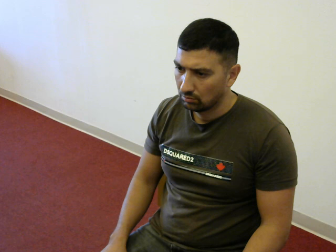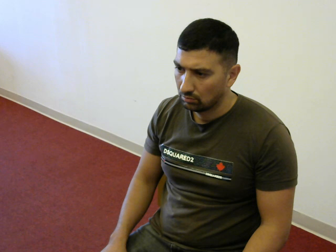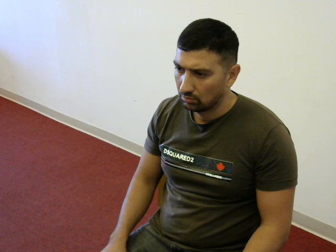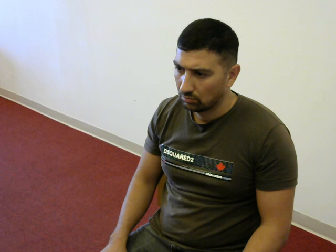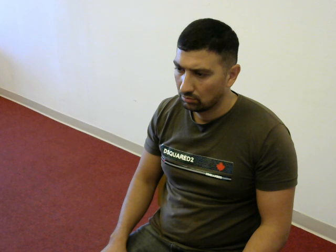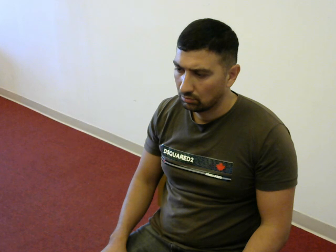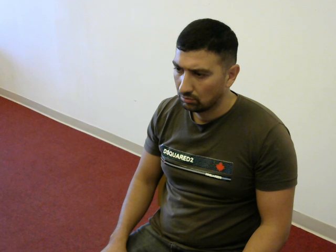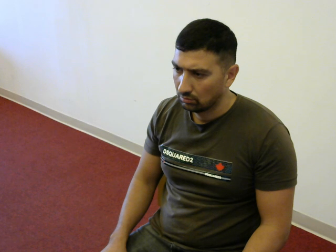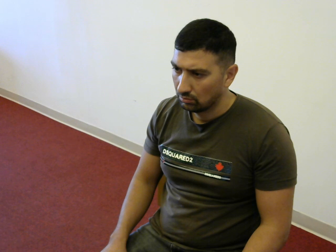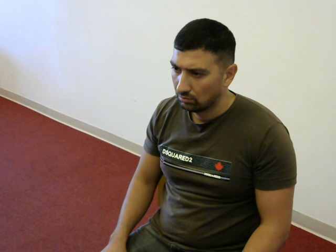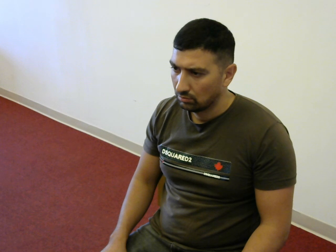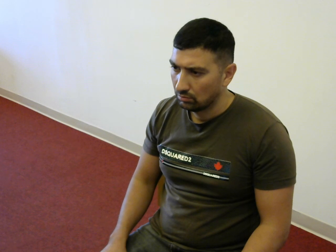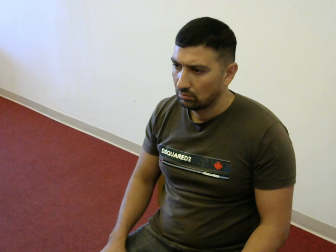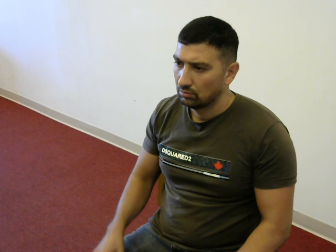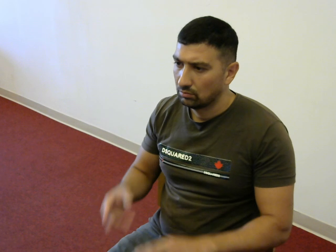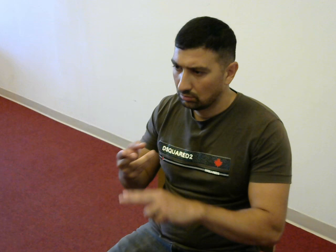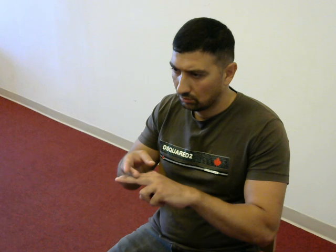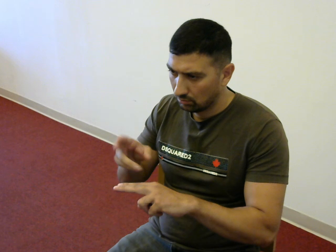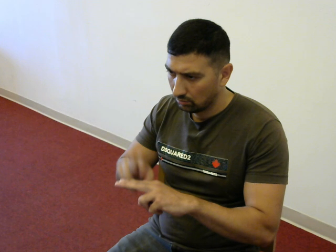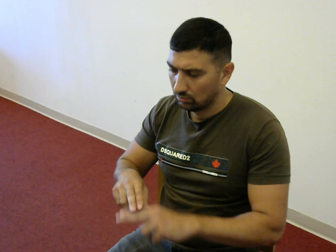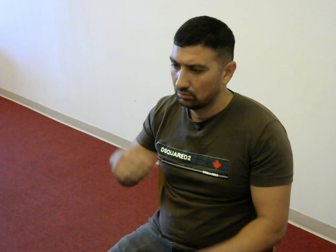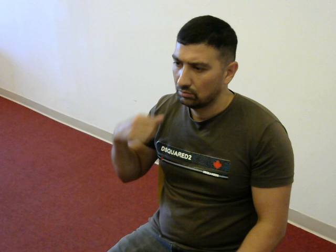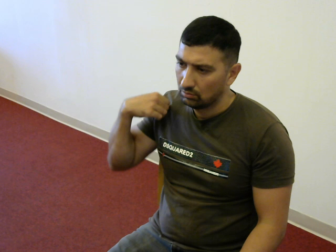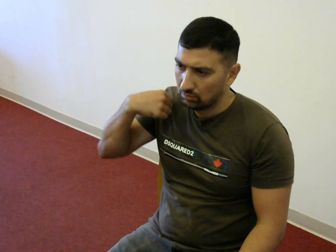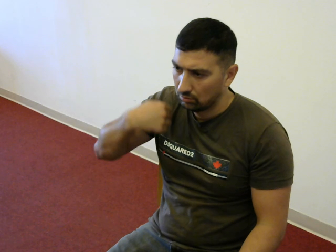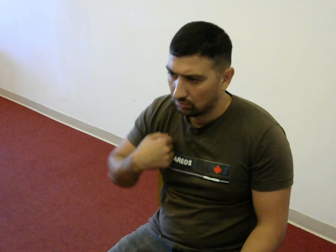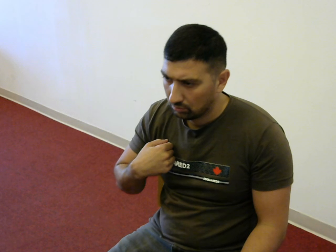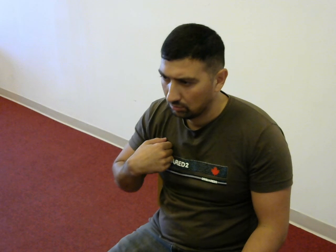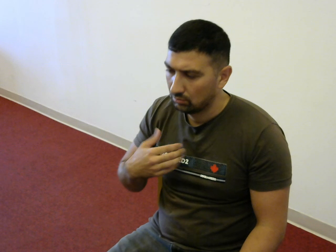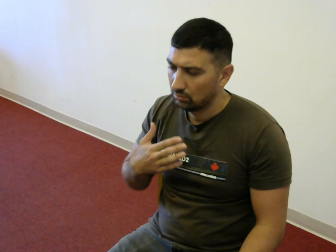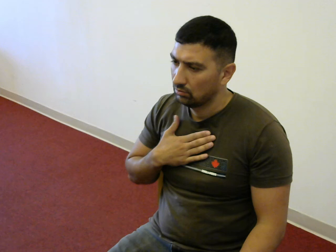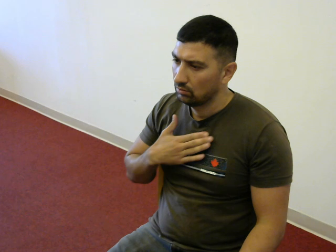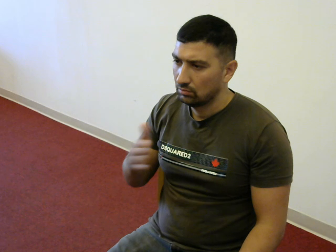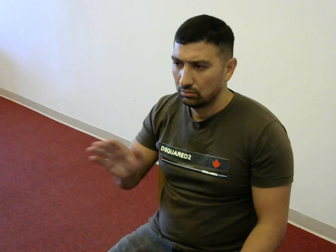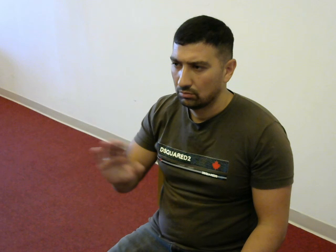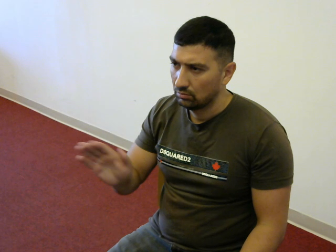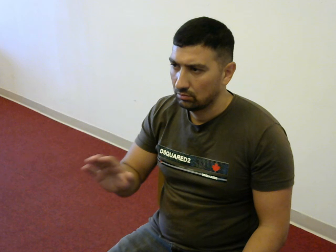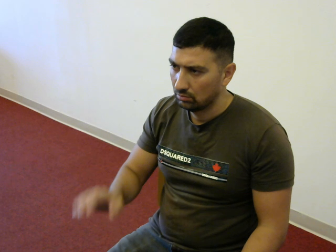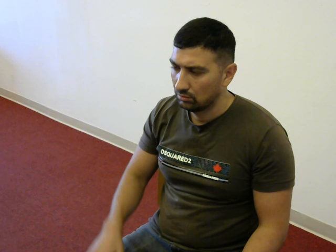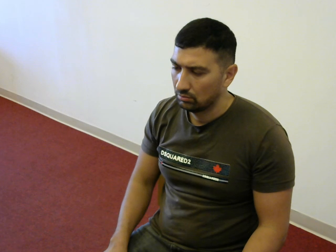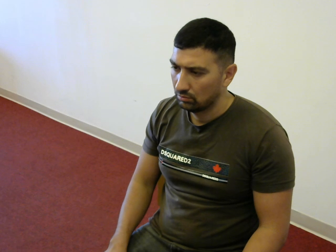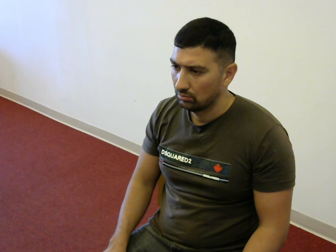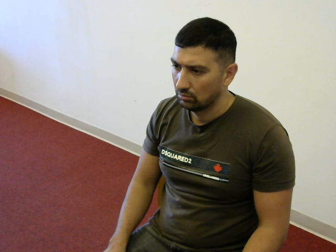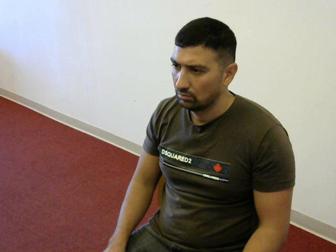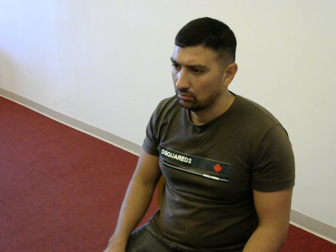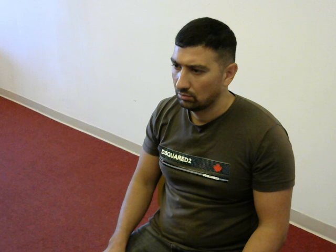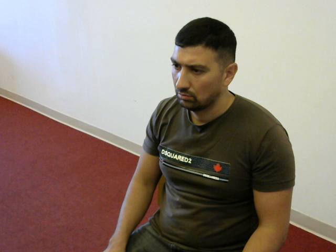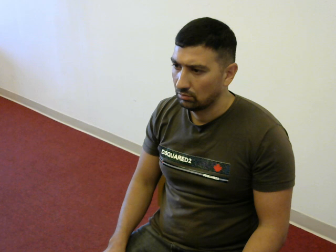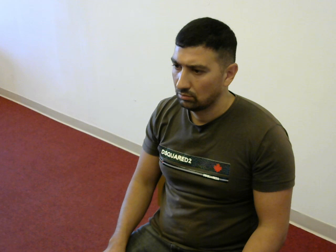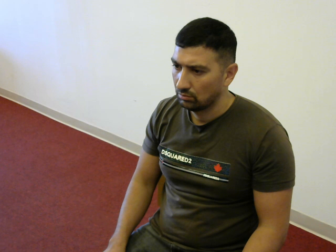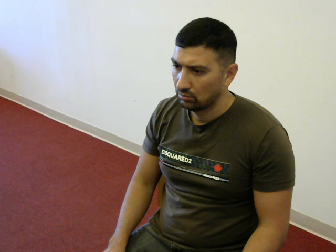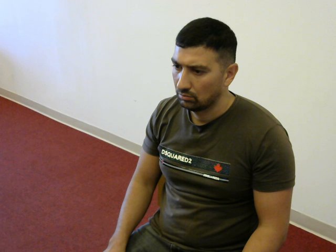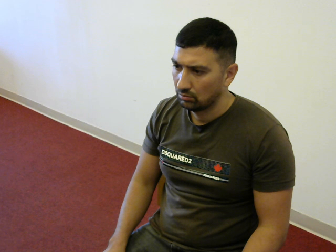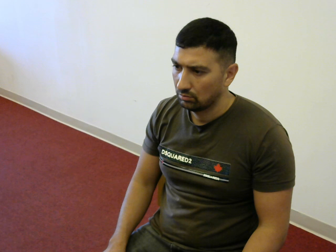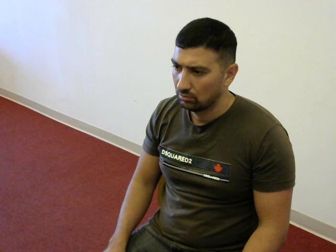Bu çanta mənim deyil